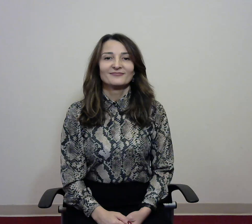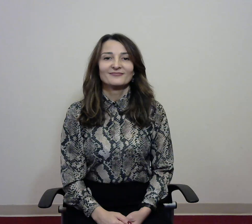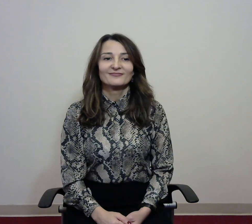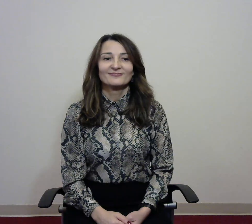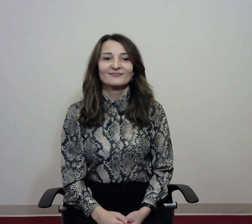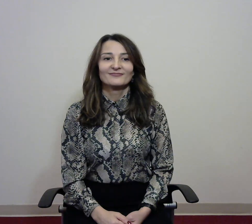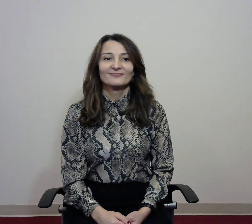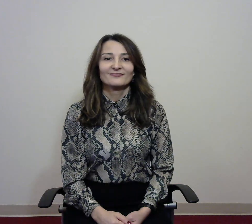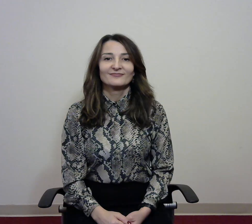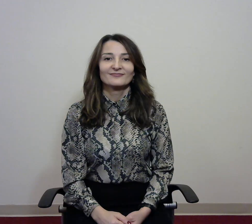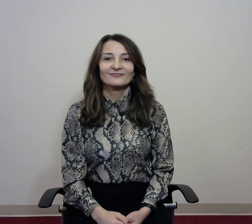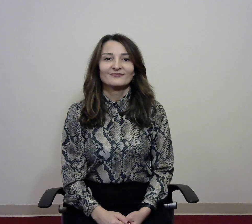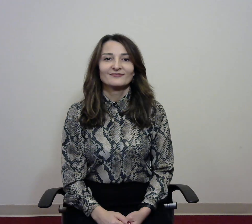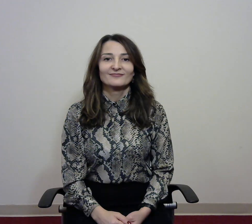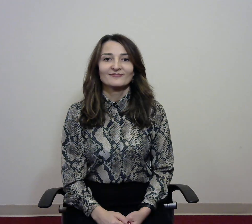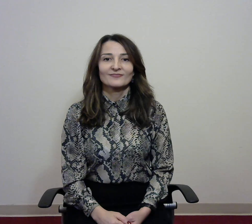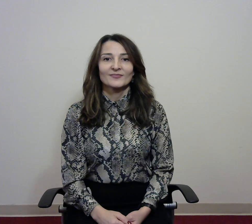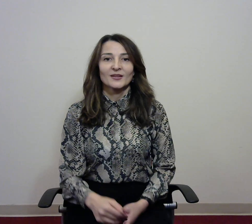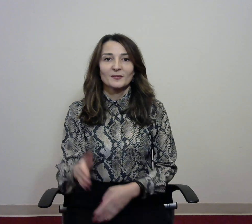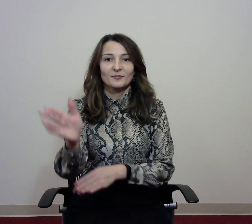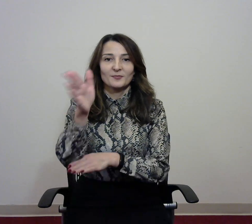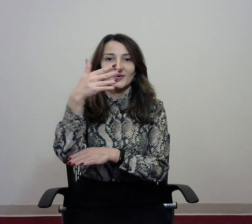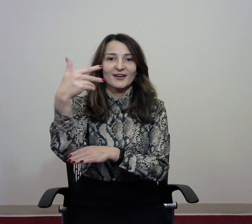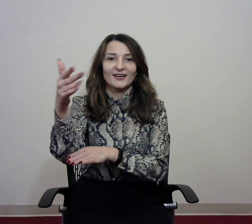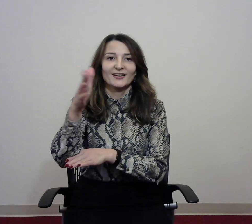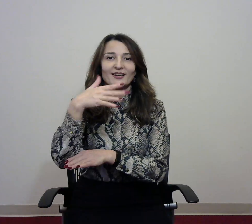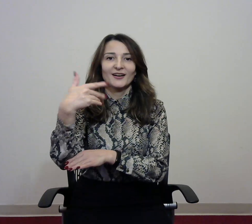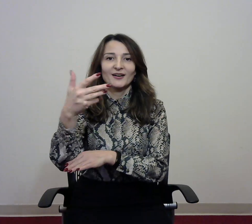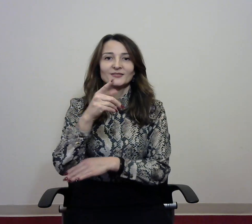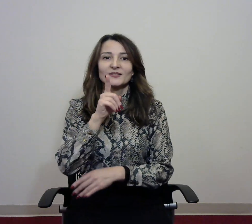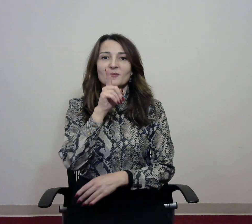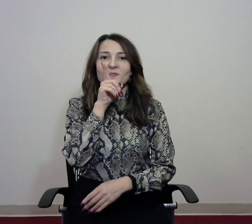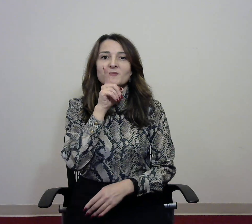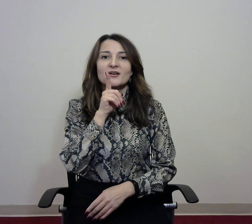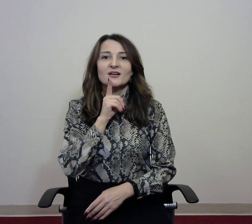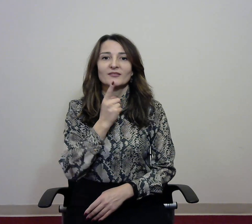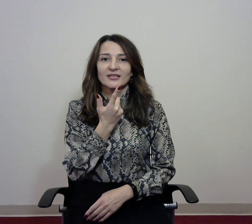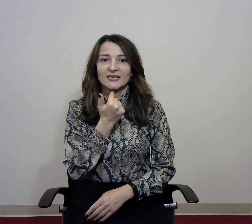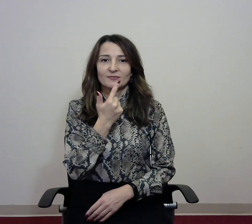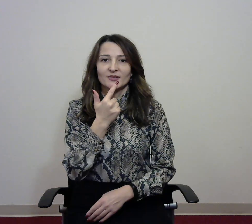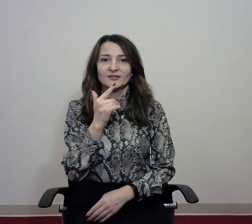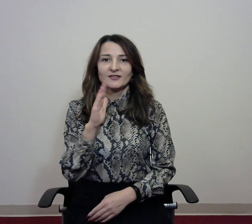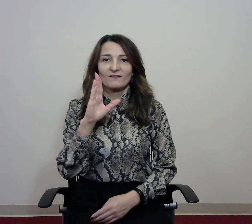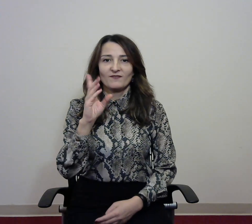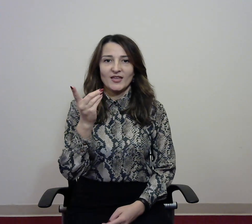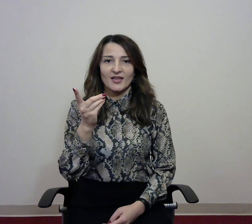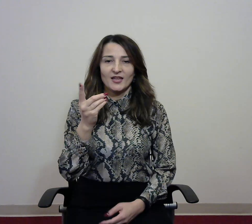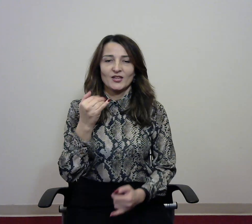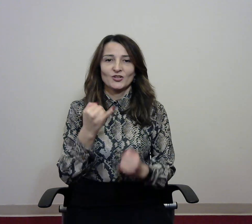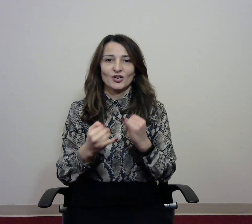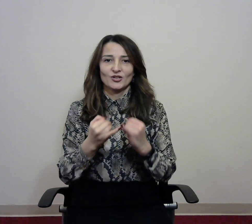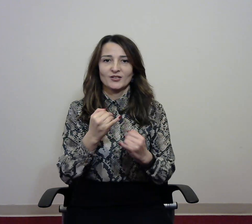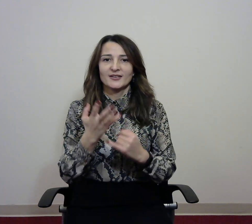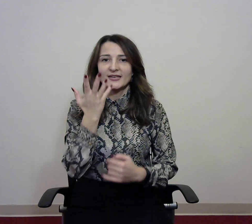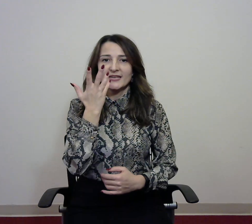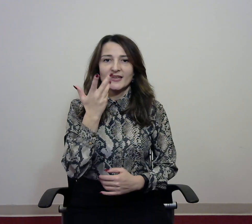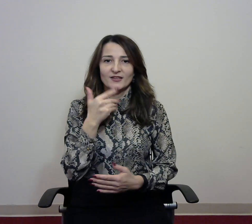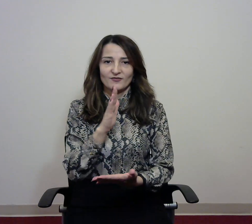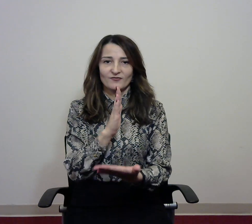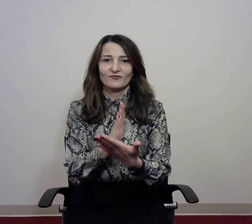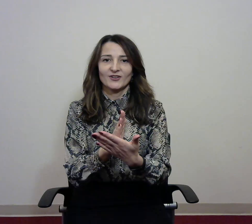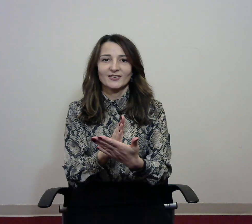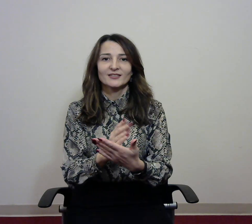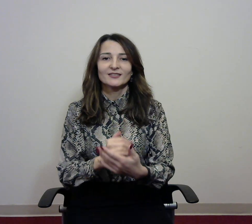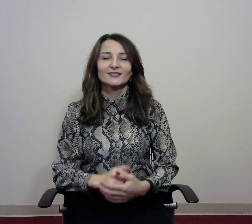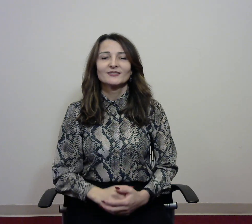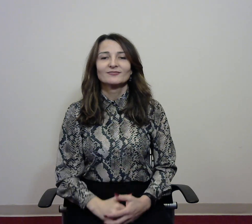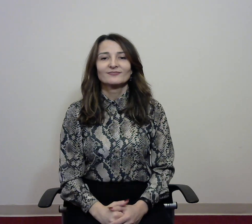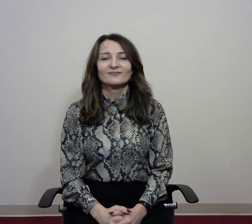Bayrağımızda mavi, qırmızı və yaşıl rənglər var